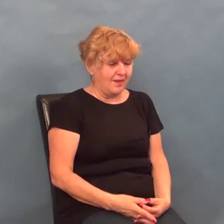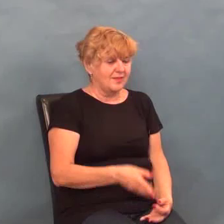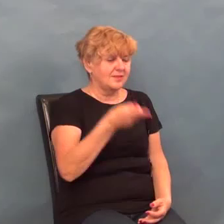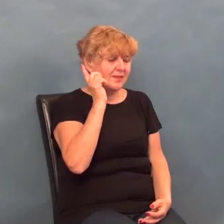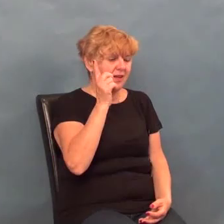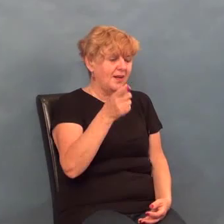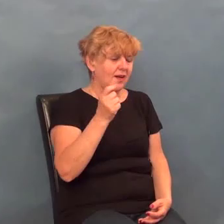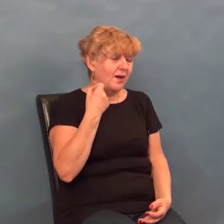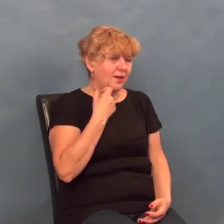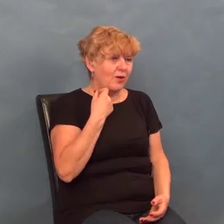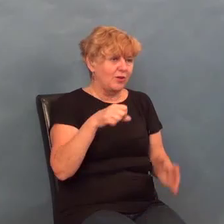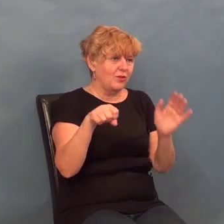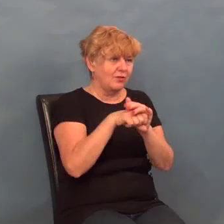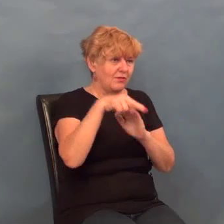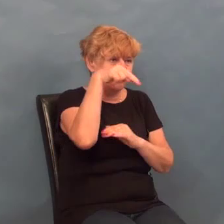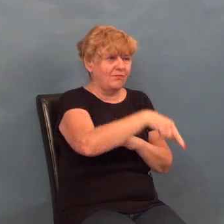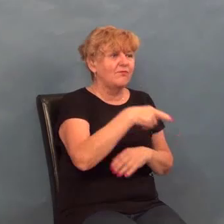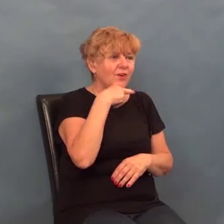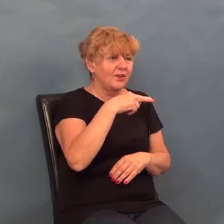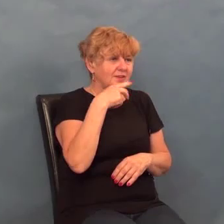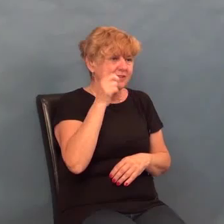Zakaz wrzucania alkoholu do wody.